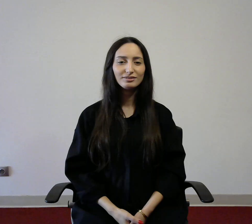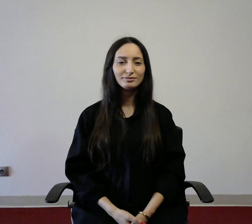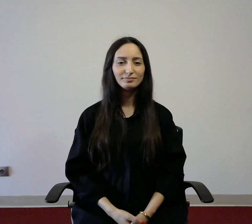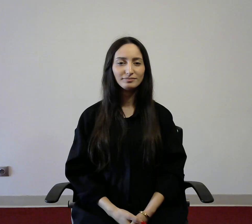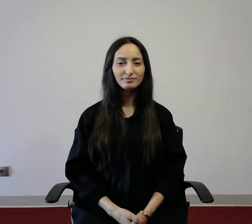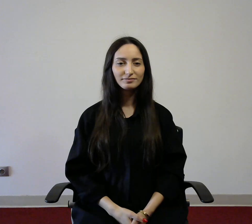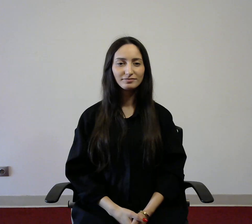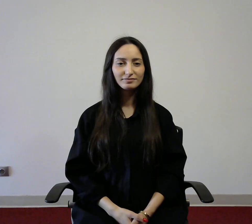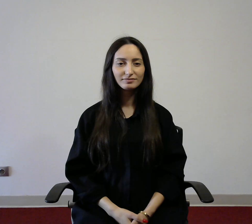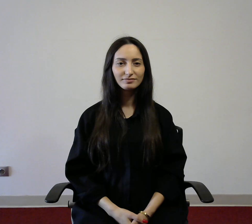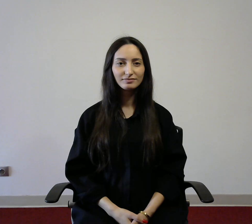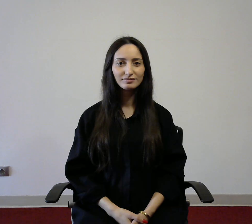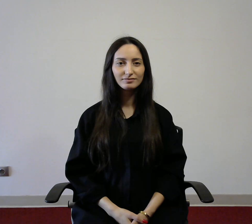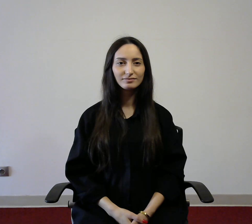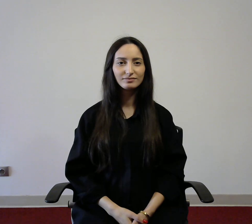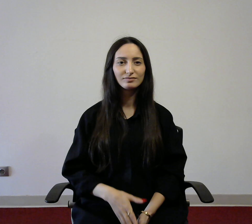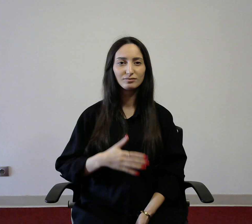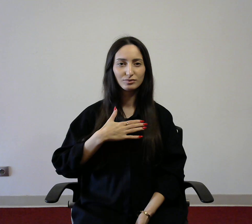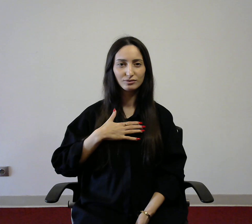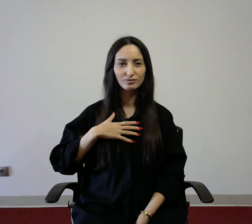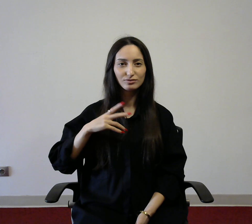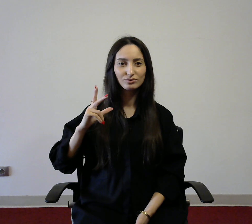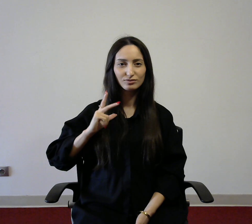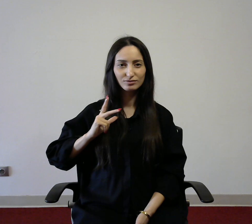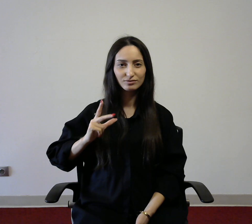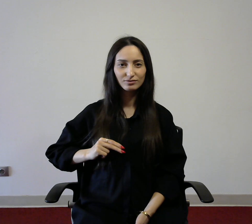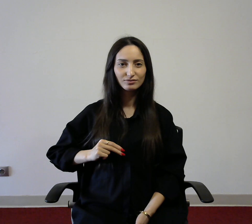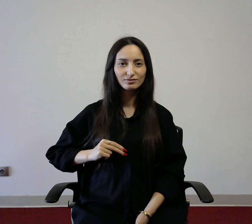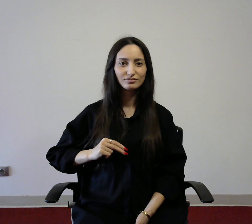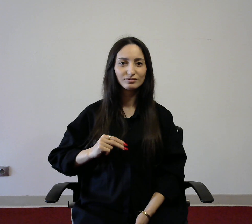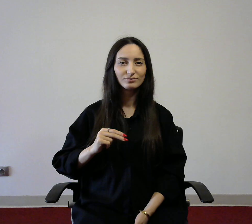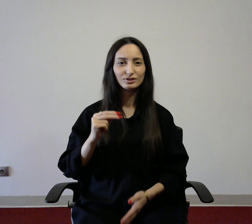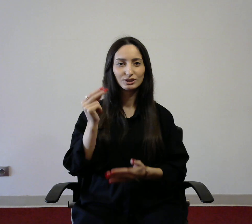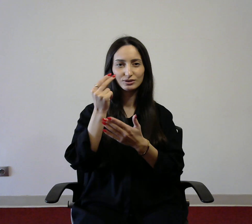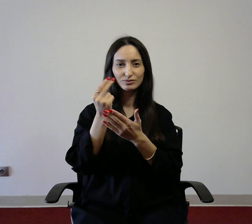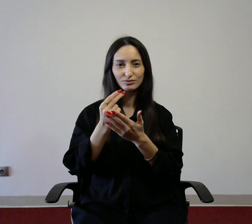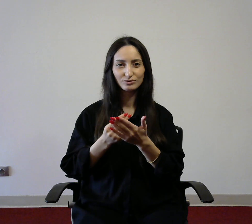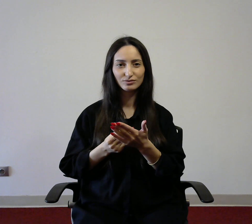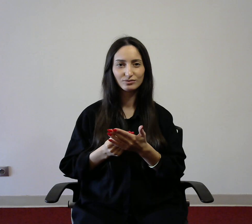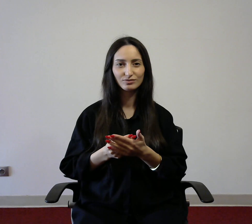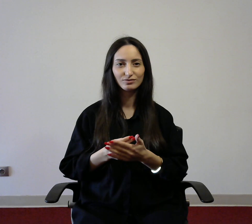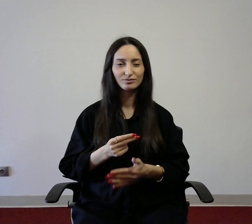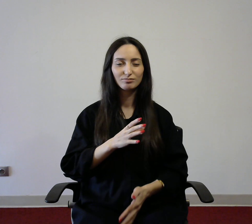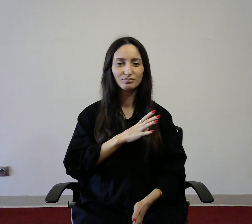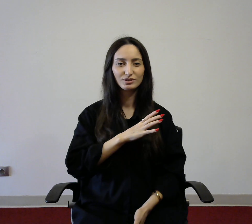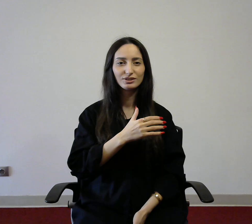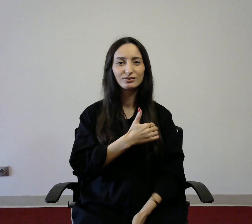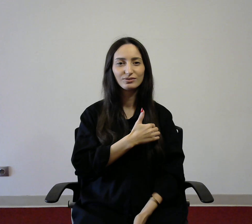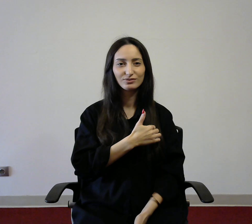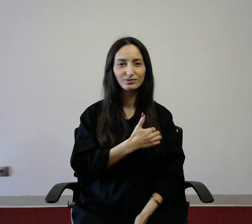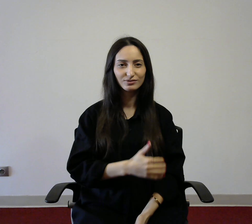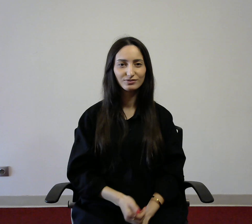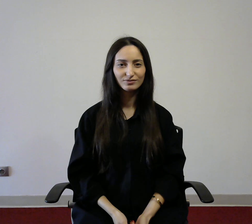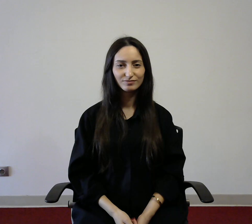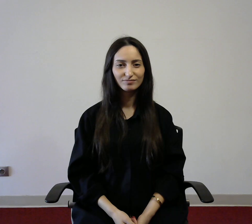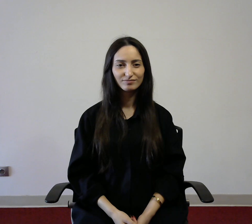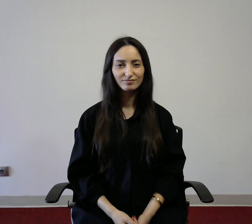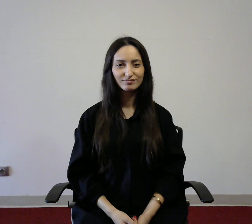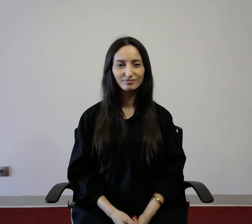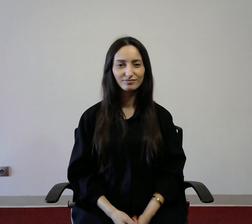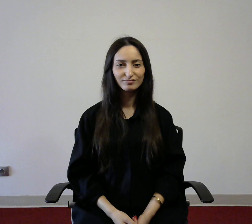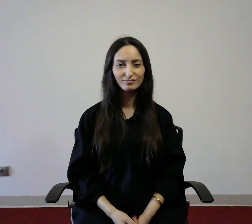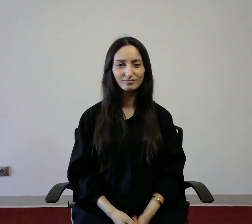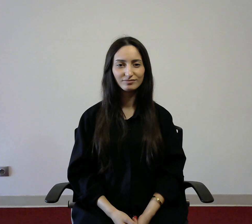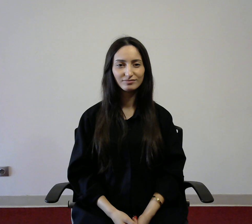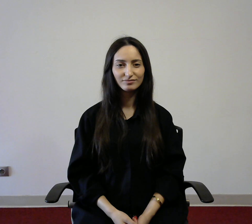Mənim qızım rəssam olmaq istəyir